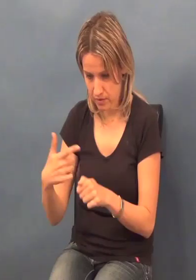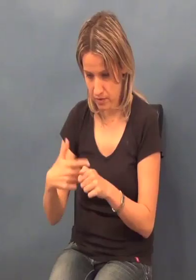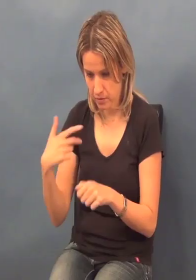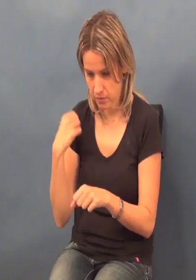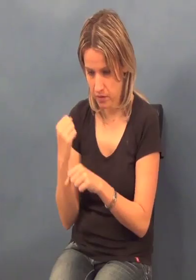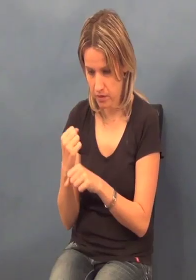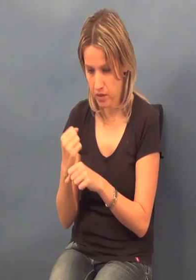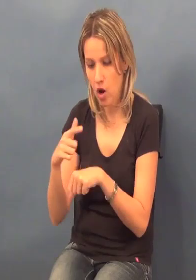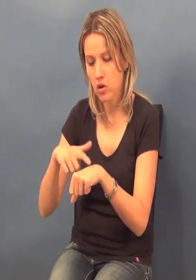Dwudziestego trzeciego pracuję.